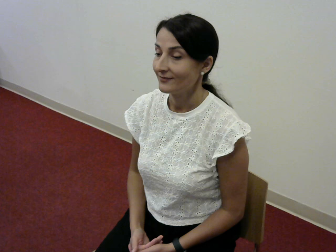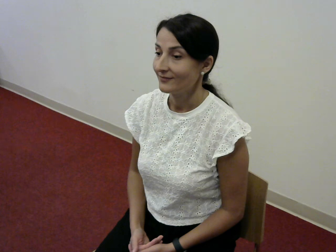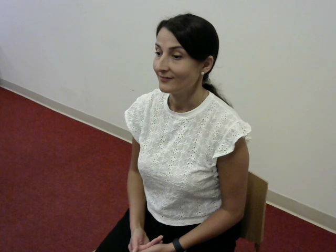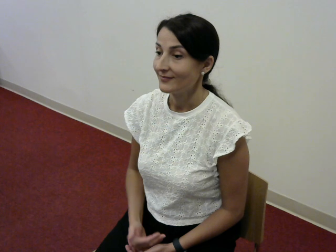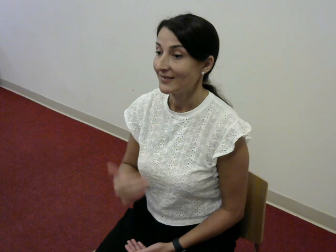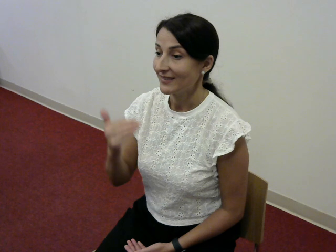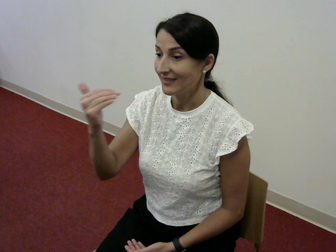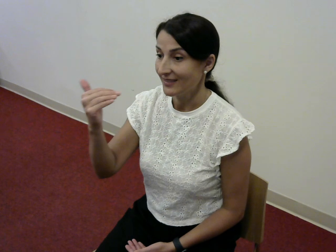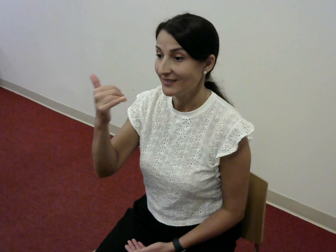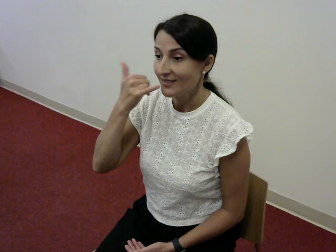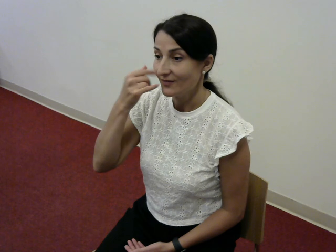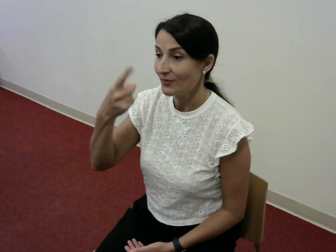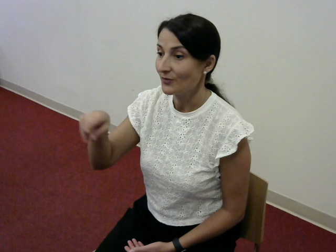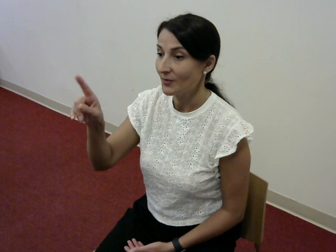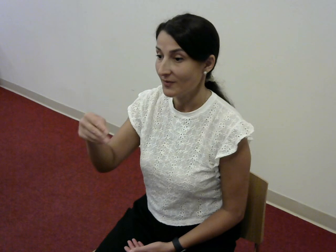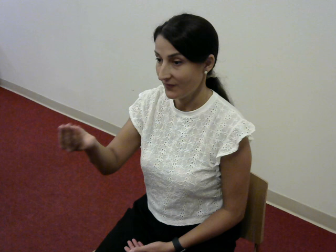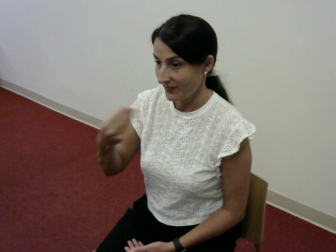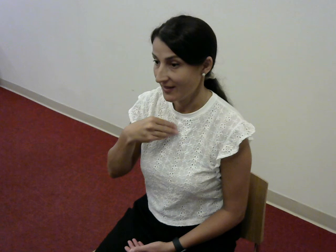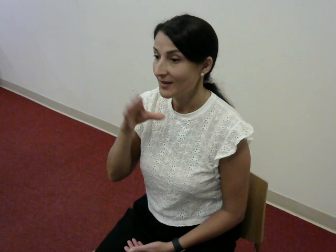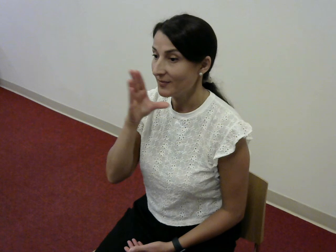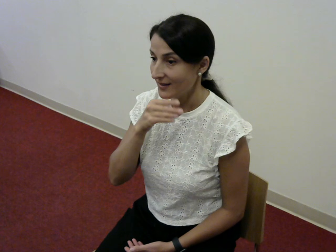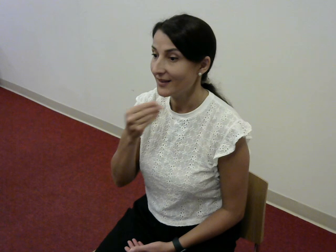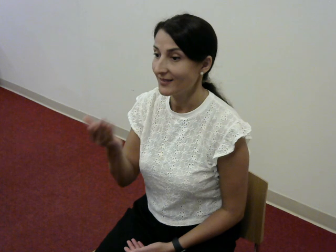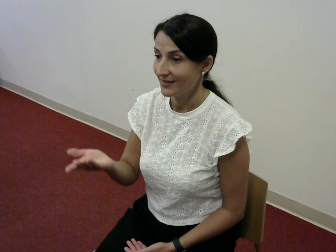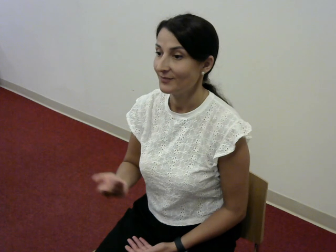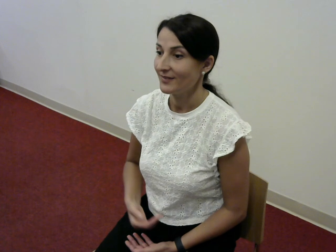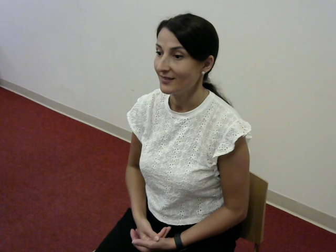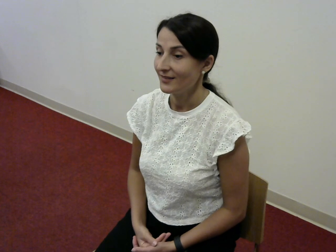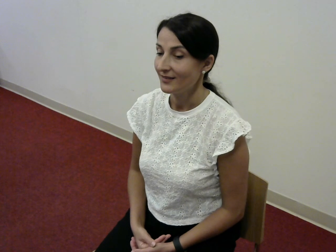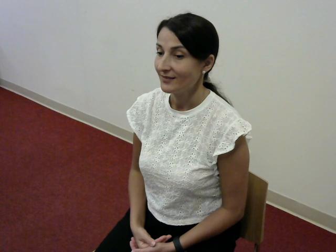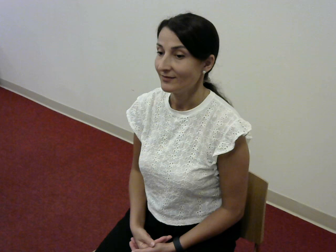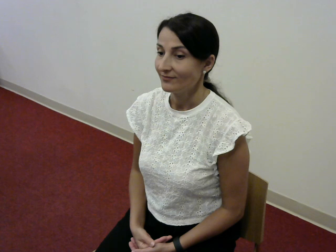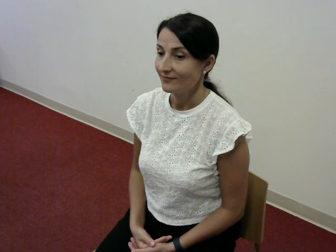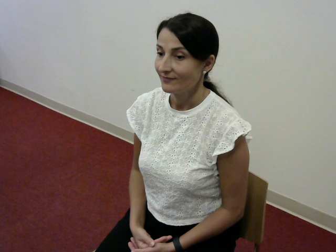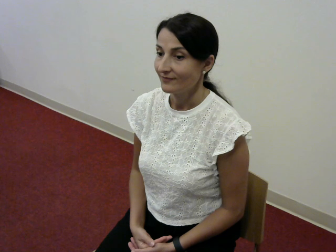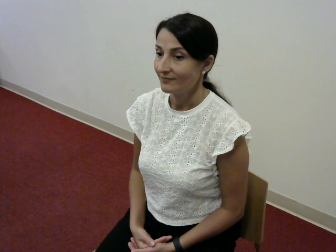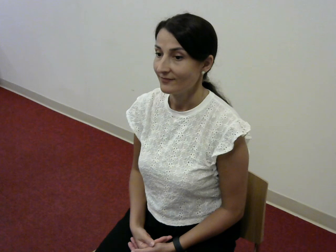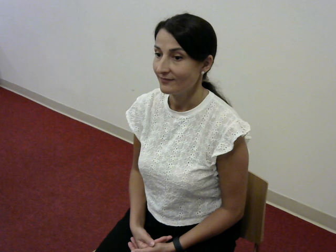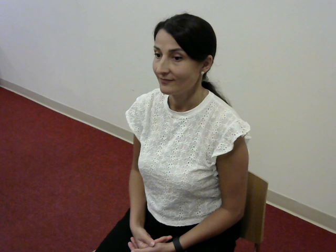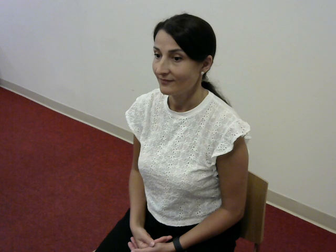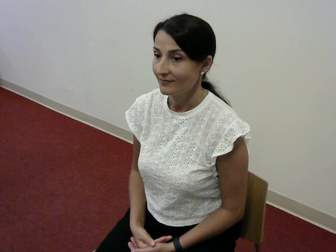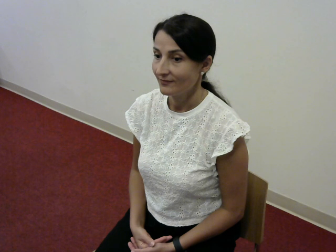Siz telefon nömrənizi verə bilərsinizmi?